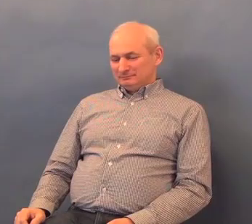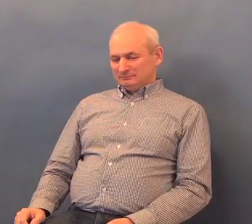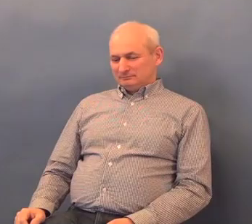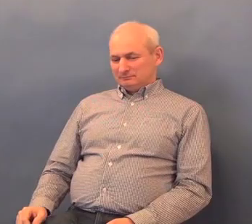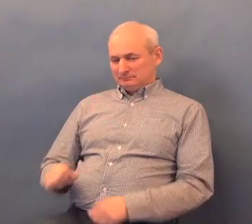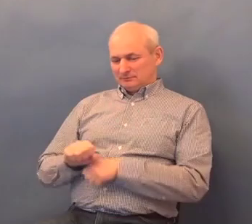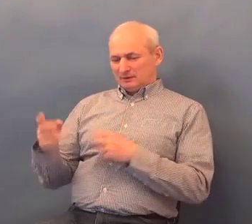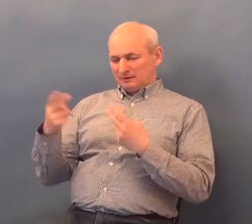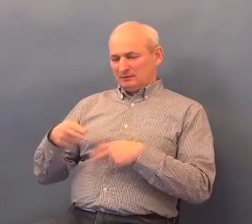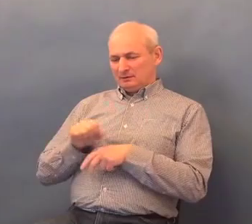Jest szlaban, jest.